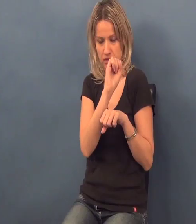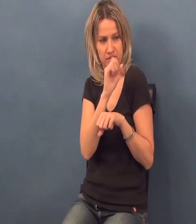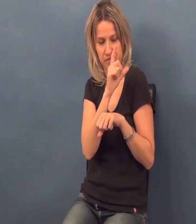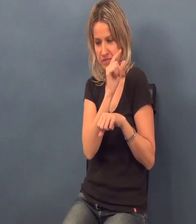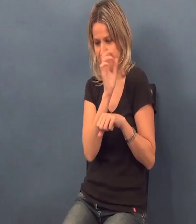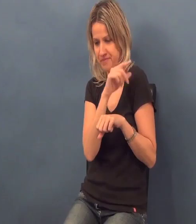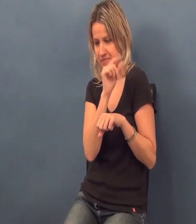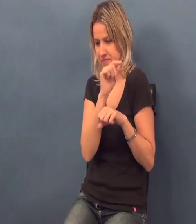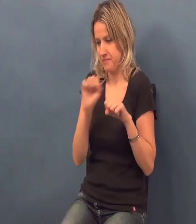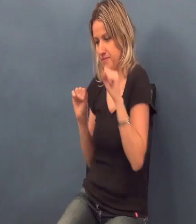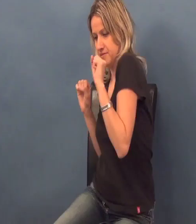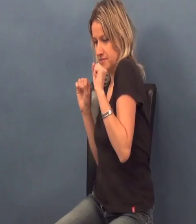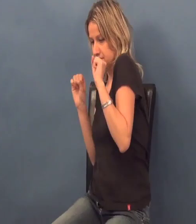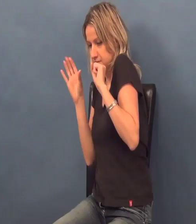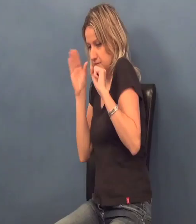Myszka Miki ignoruje go i przewraca się na drugi bok, zasypia.